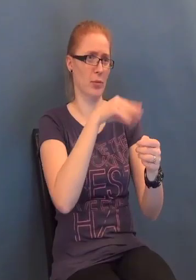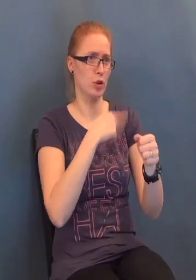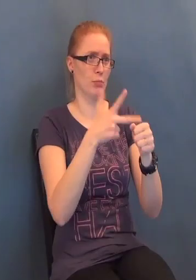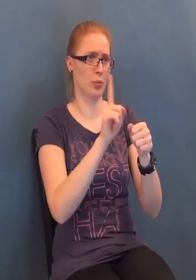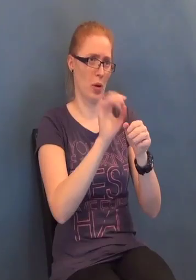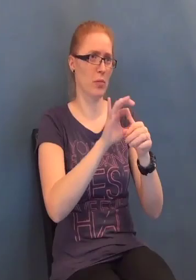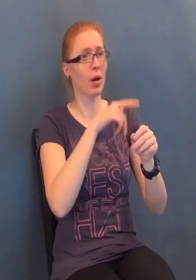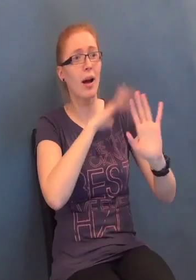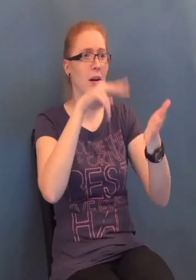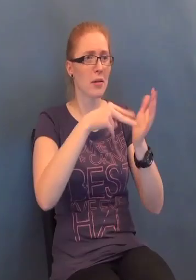Akurat razem mamy trzydzieści minut.